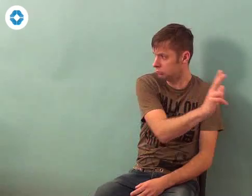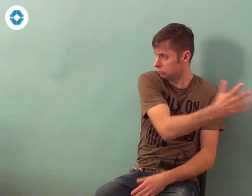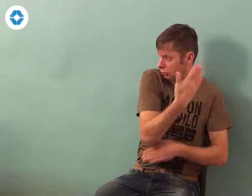Koniec.